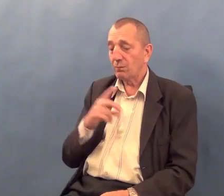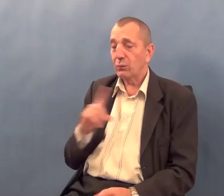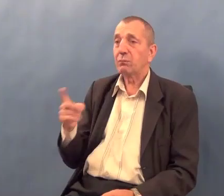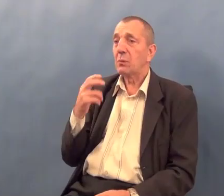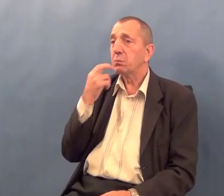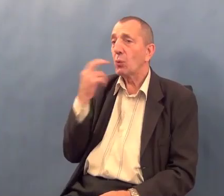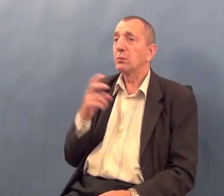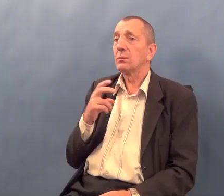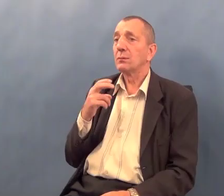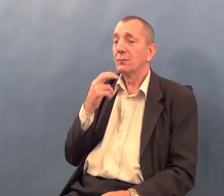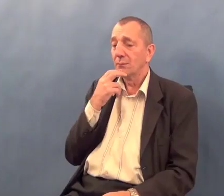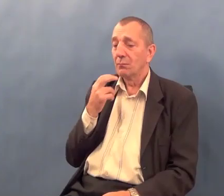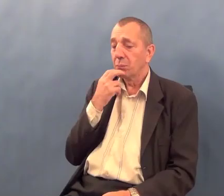Nie wolno dotykać gniazdka.